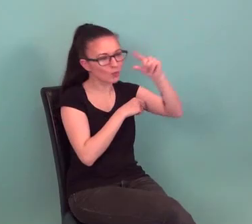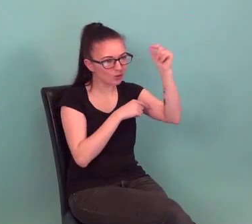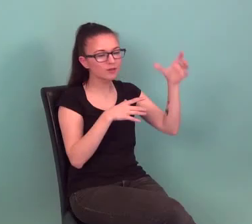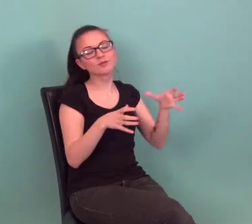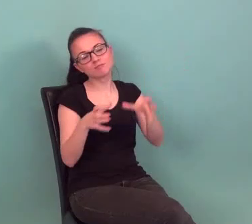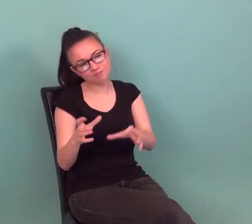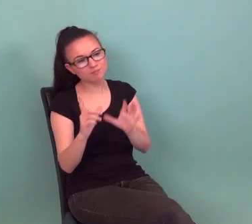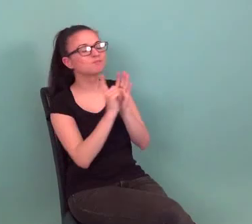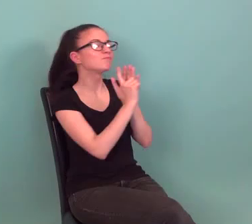Myszka Miki stawia miskę i odchodzi.